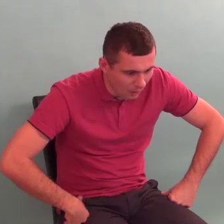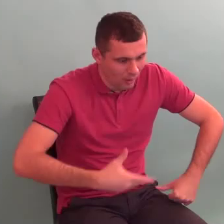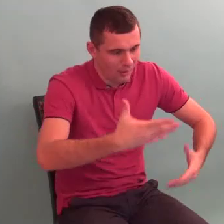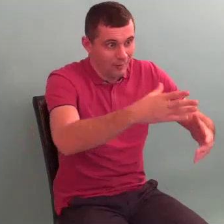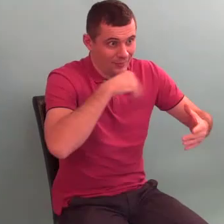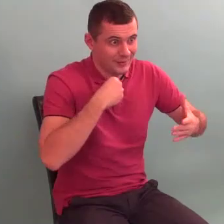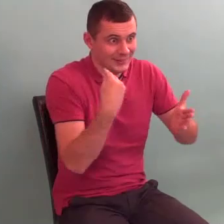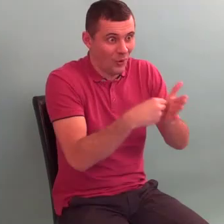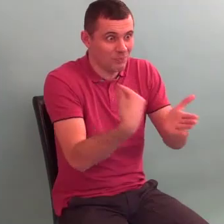Chodźmy razem na zakupy.